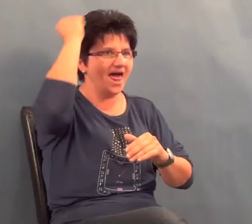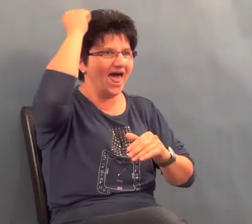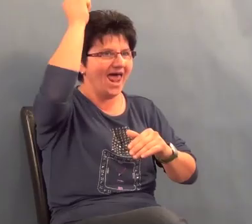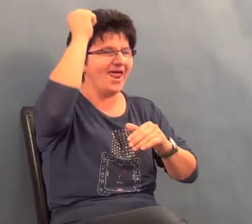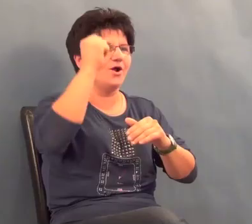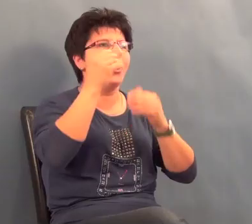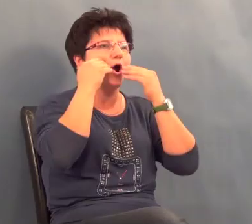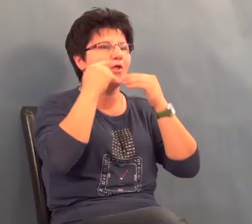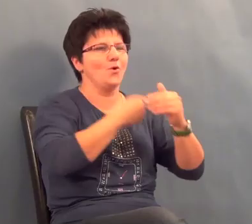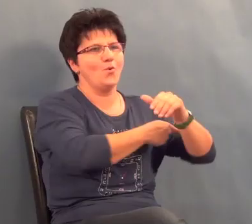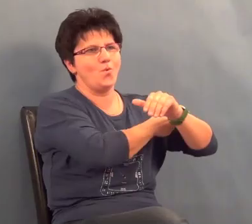A kot ucieka.